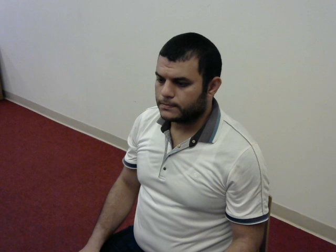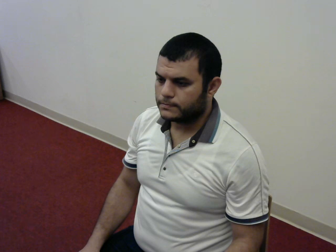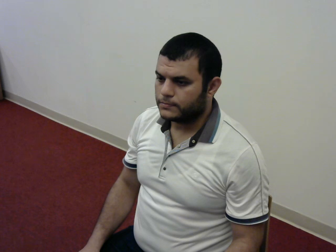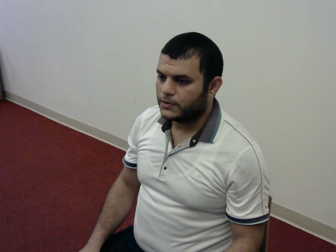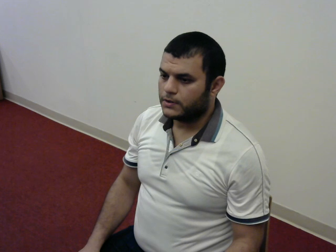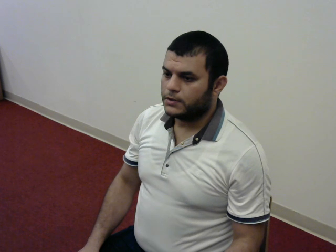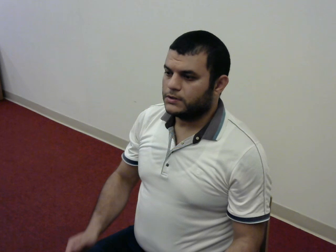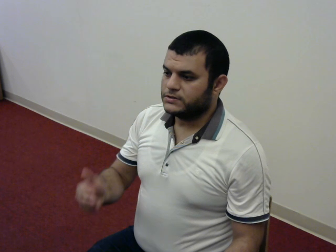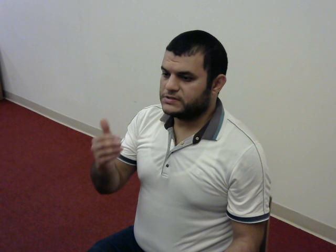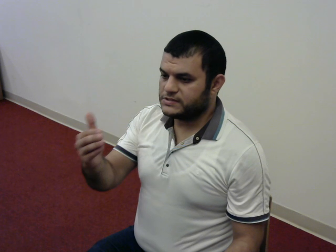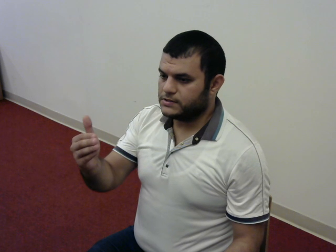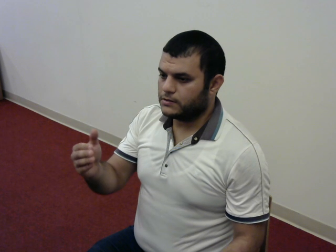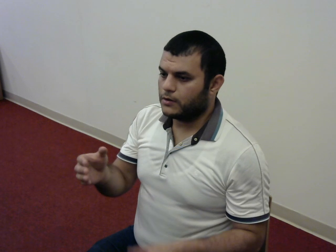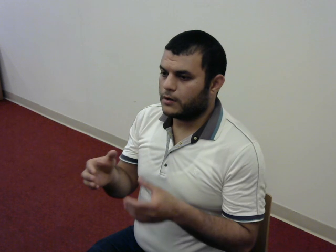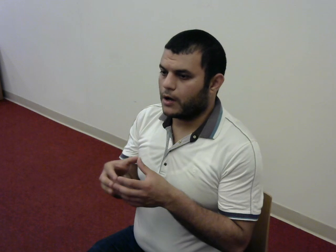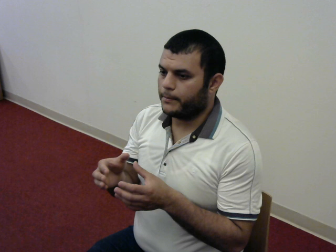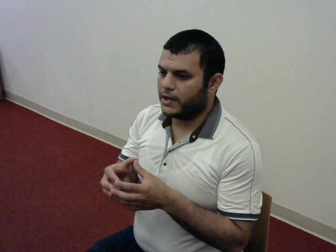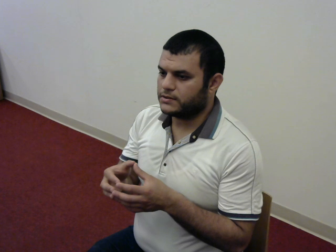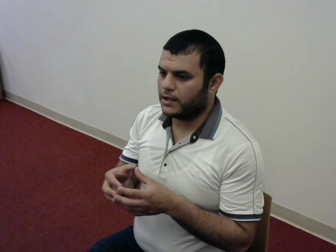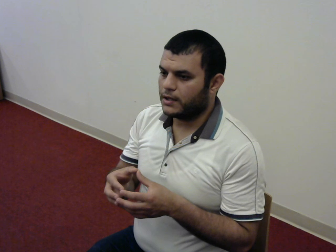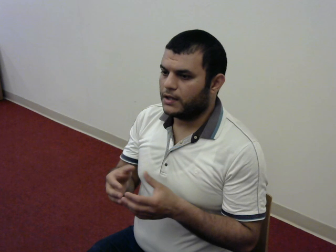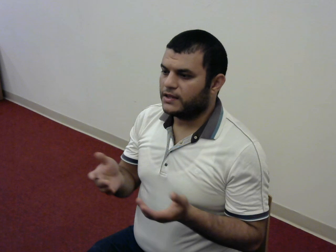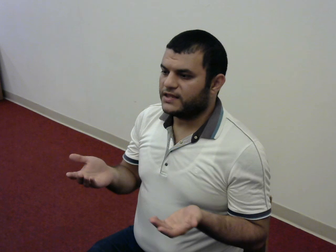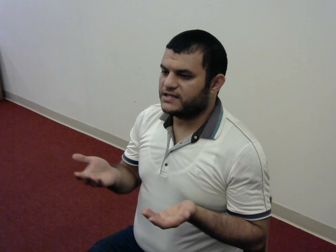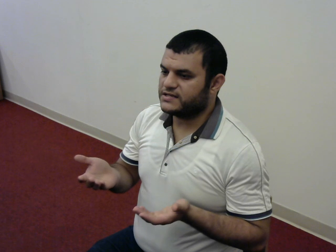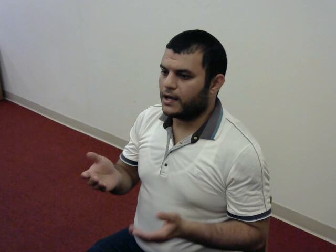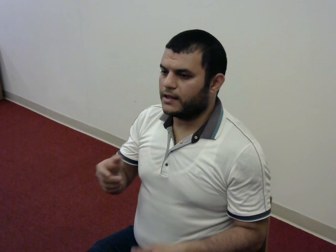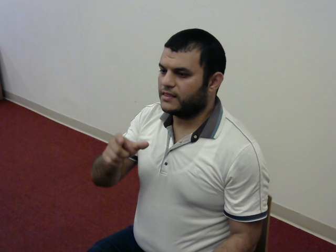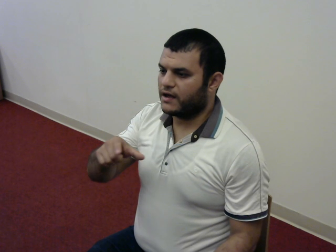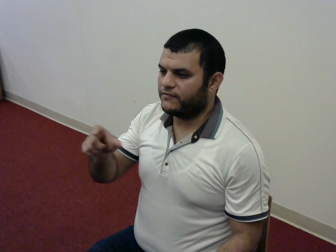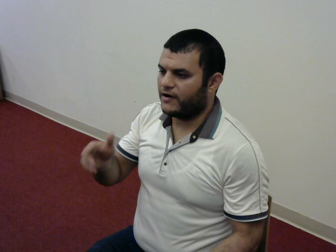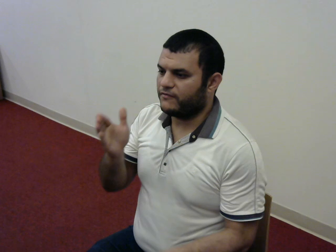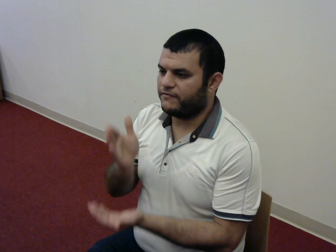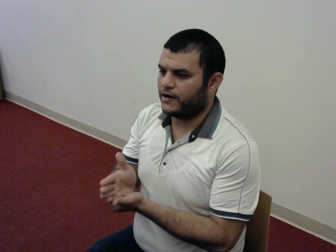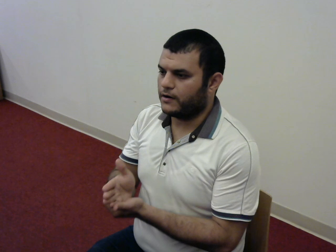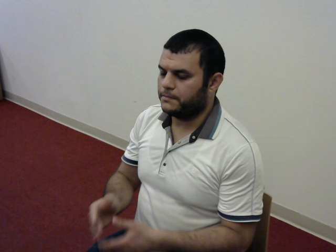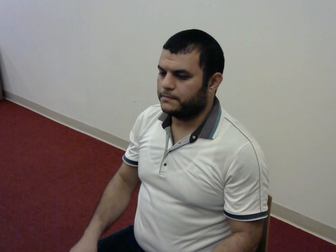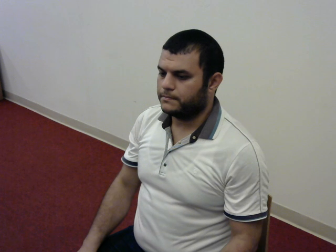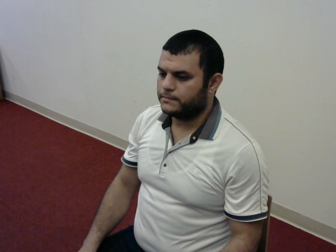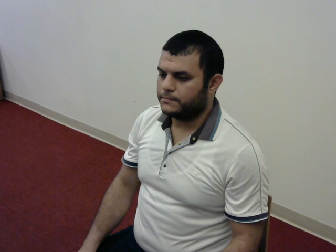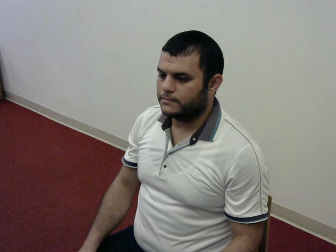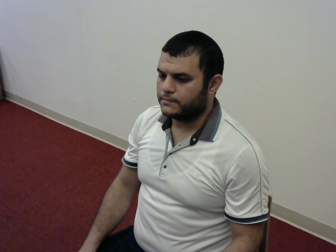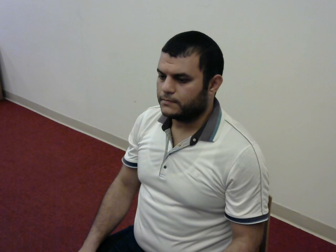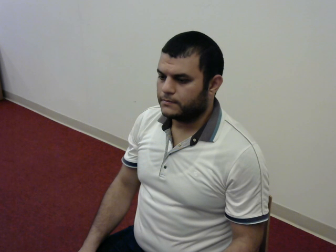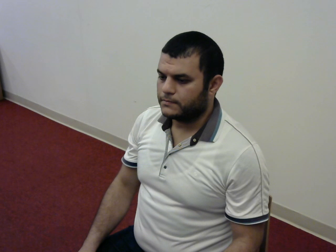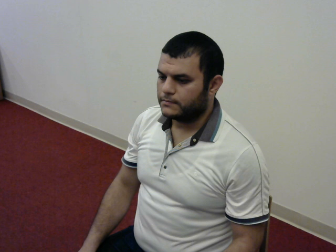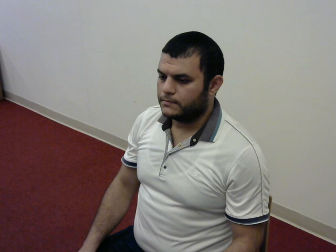Sizin komandada neçə nəfər var?